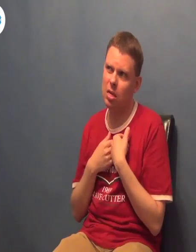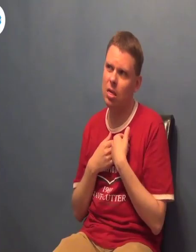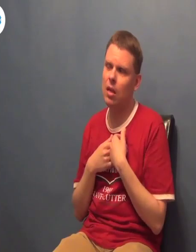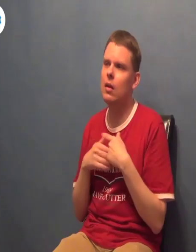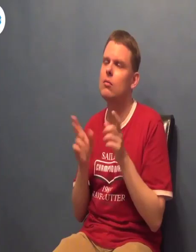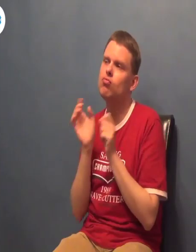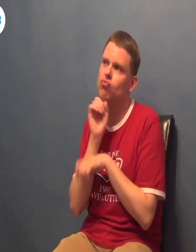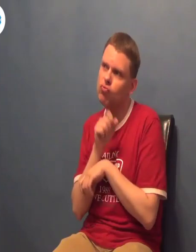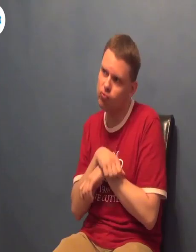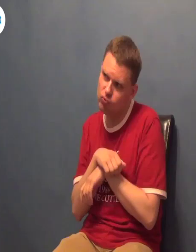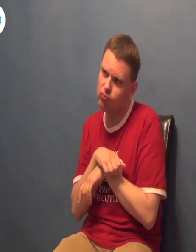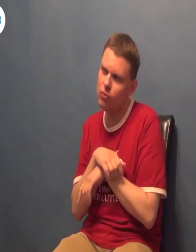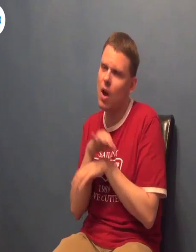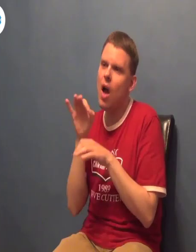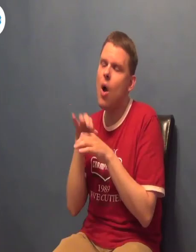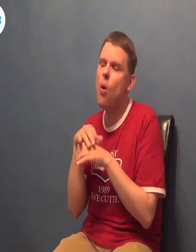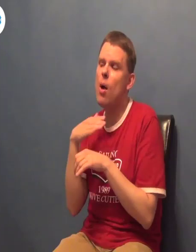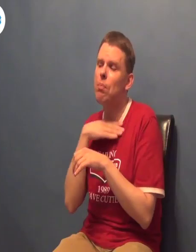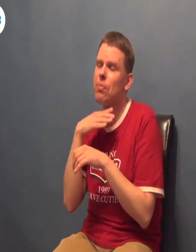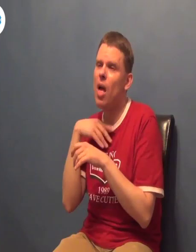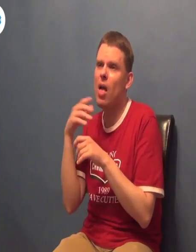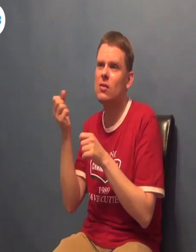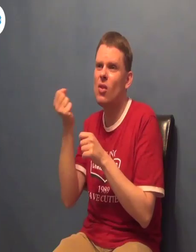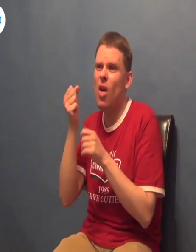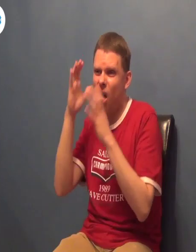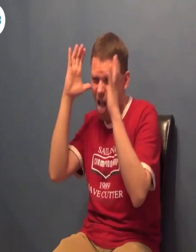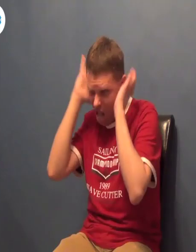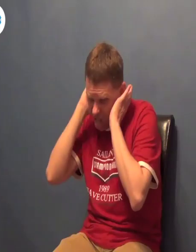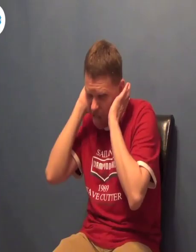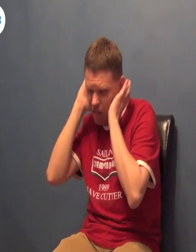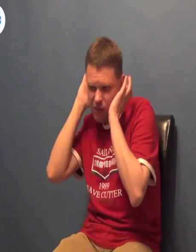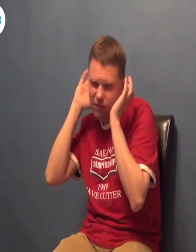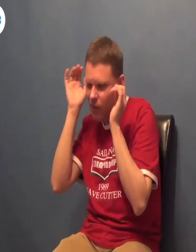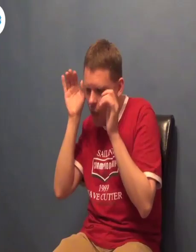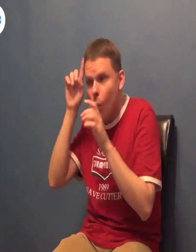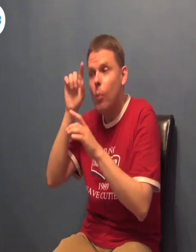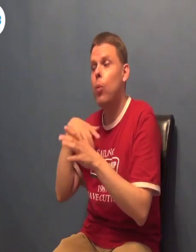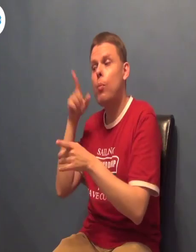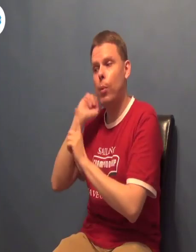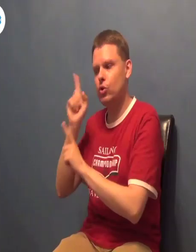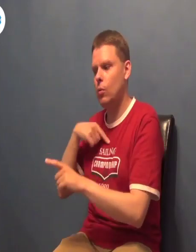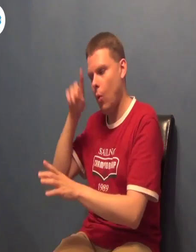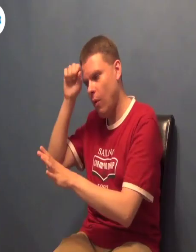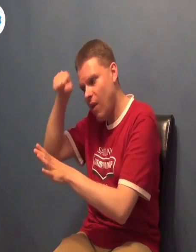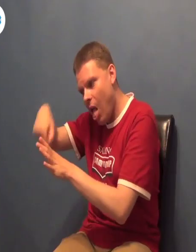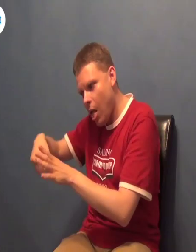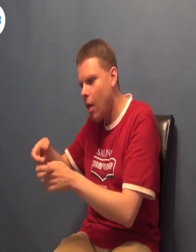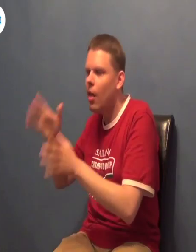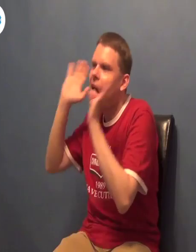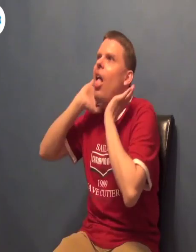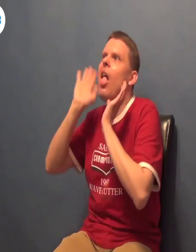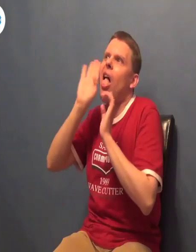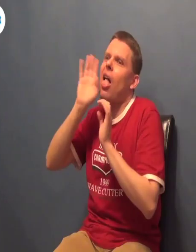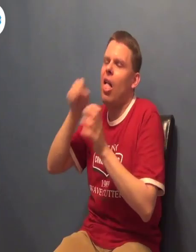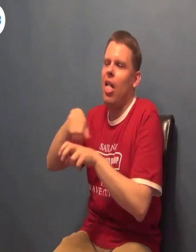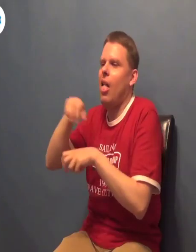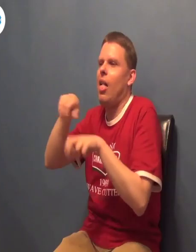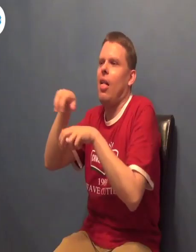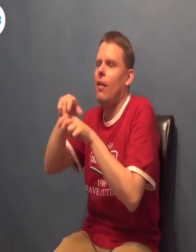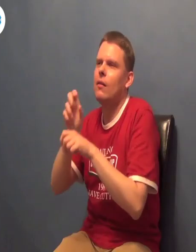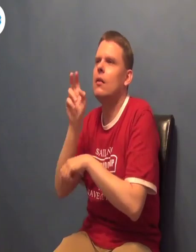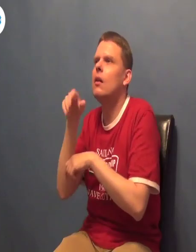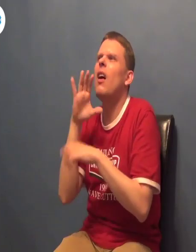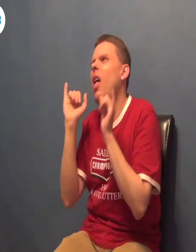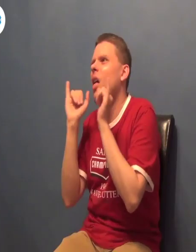Chłopiec siedzi zrezygnowany, a pies obok z głową w słoiku. No, bo wcześniej wetknął ją w słoik i nadal go nosi, biega i krzyczy.